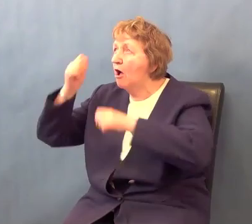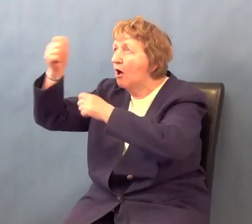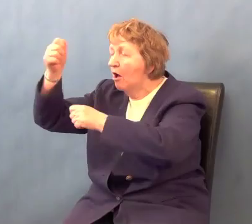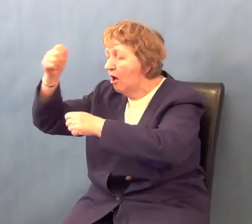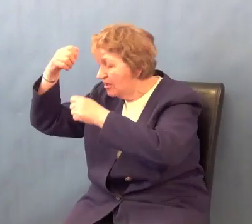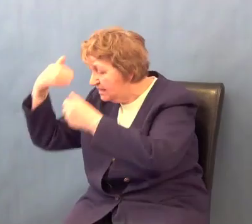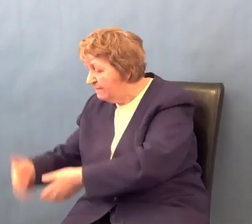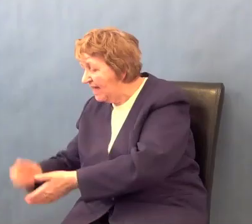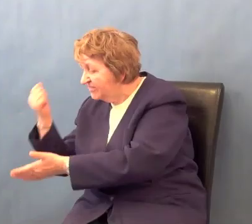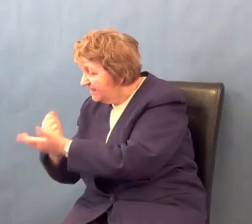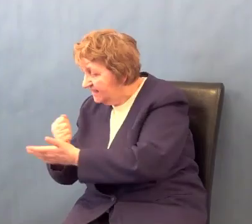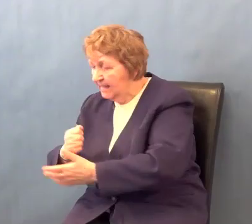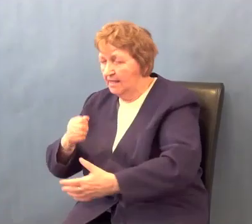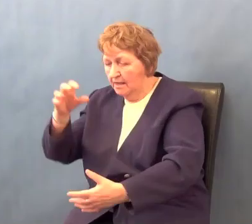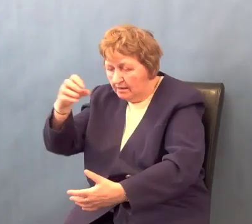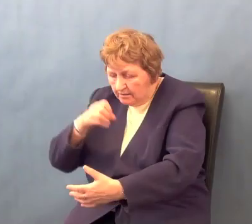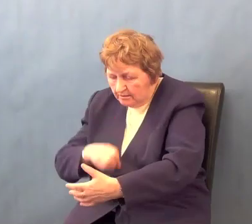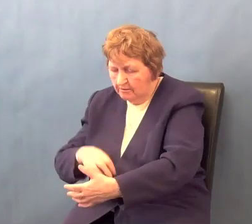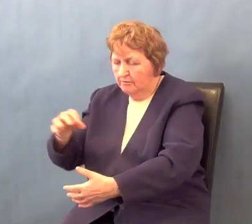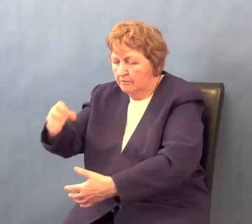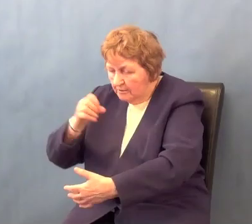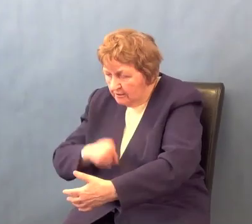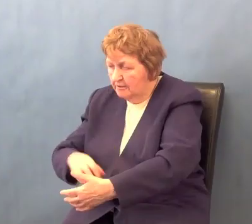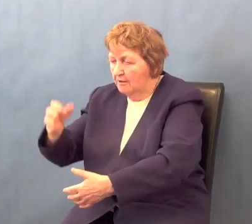Trząsł drzewem, aż pospadały owoce.